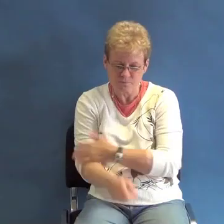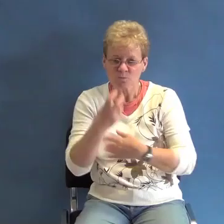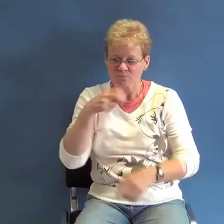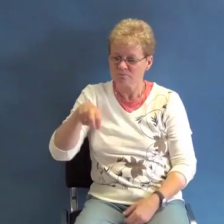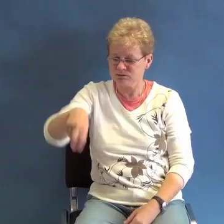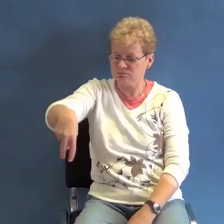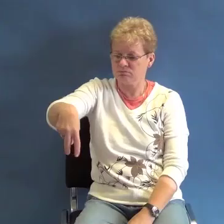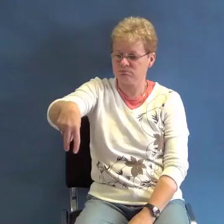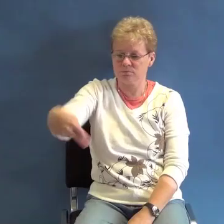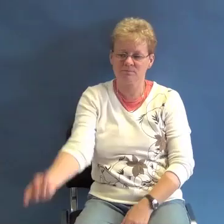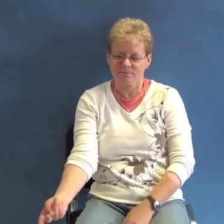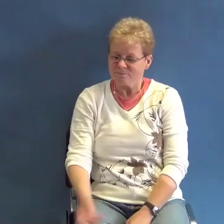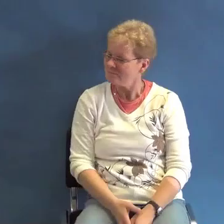Porażenie prądem może być śmiertelne.